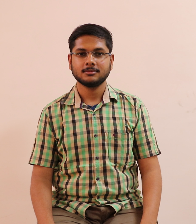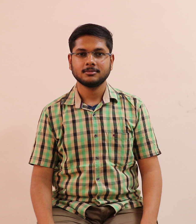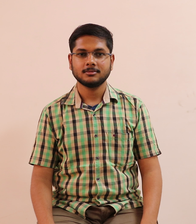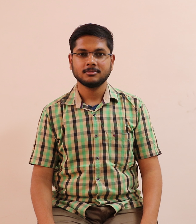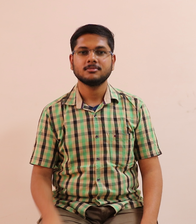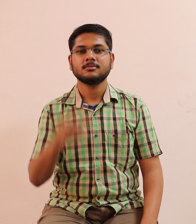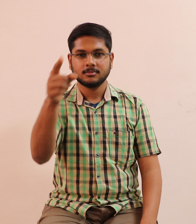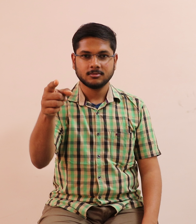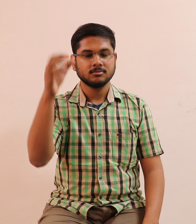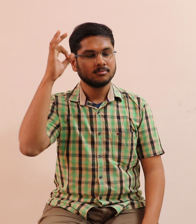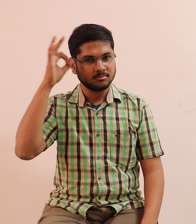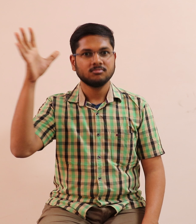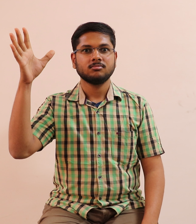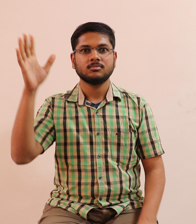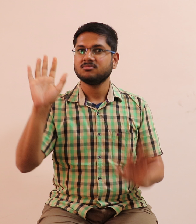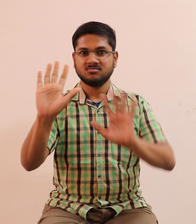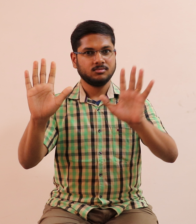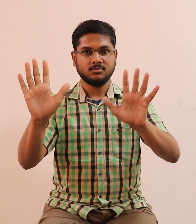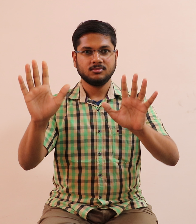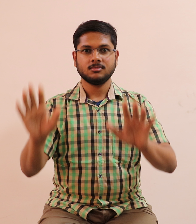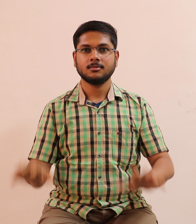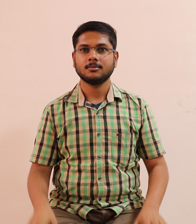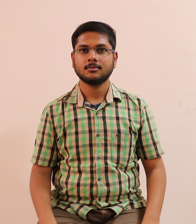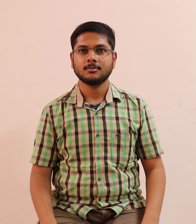do not make me angry